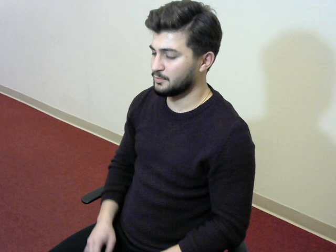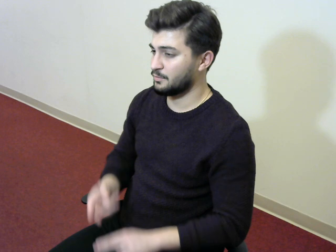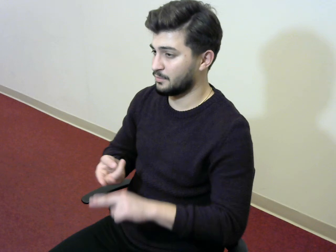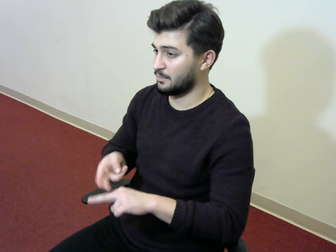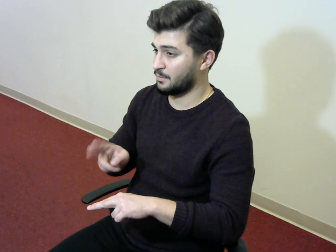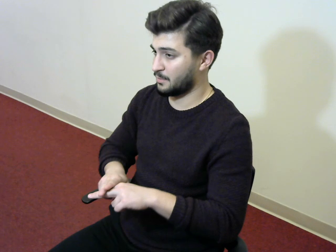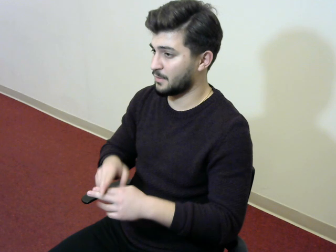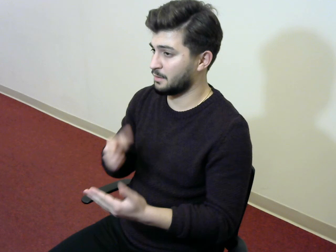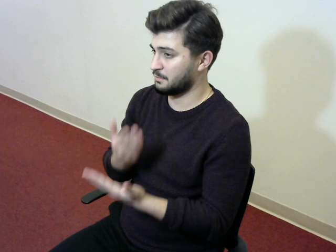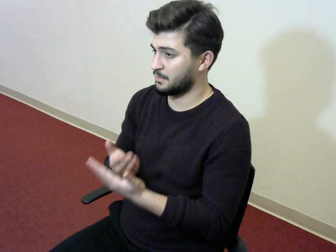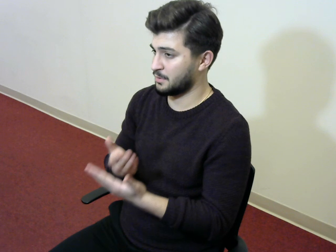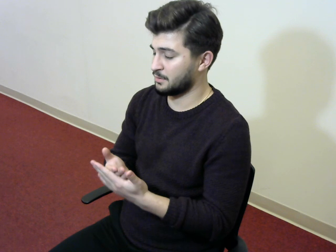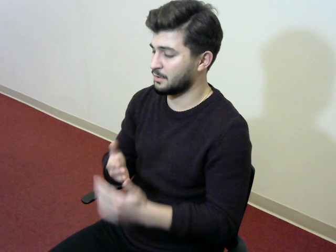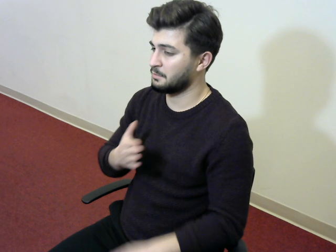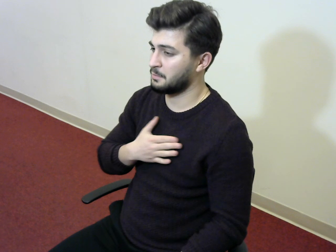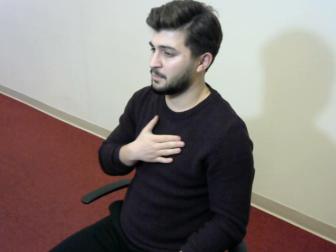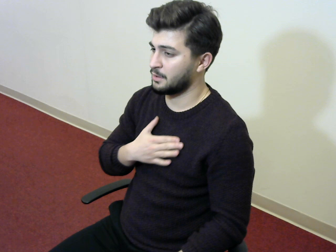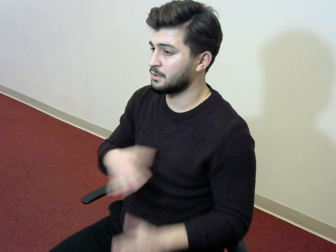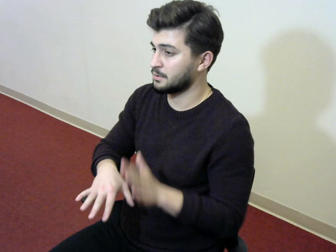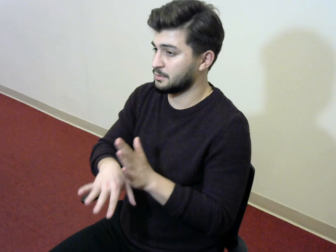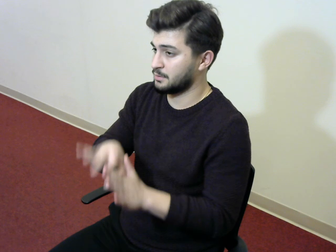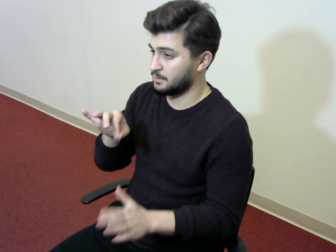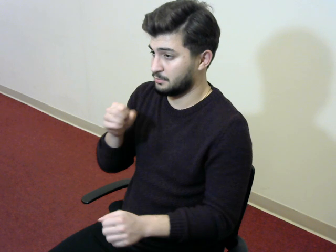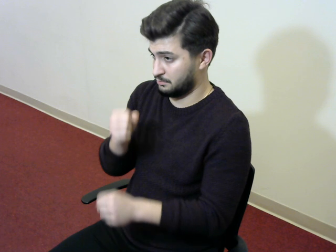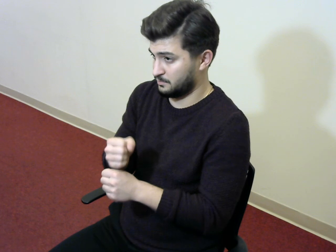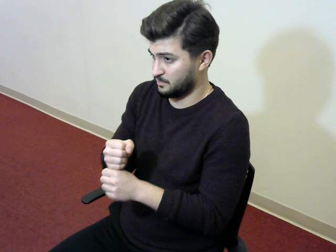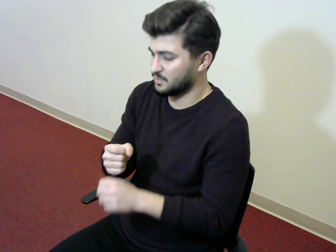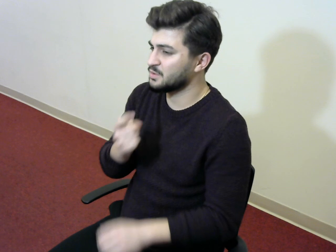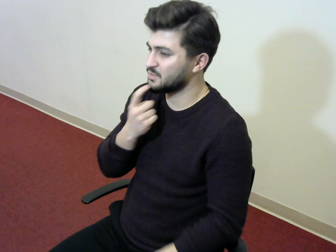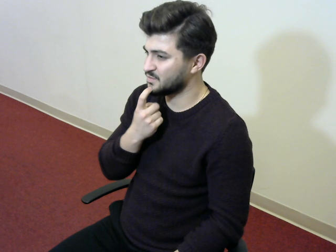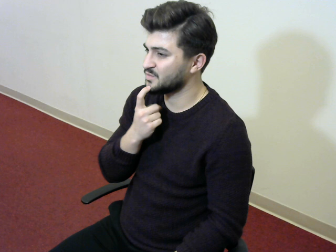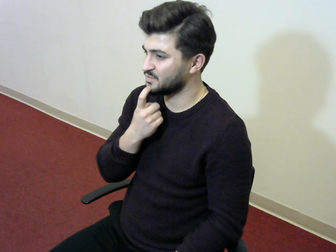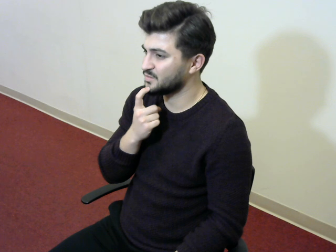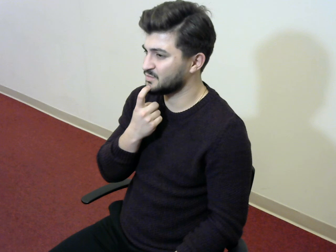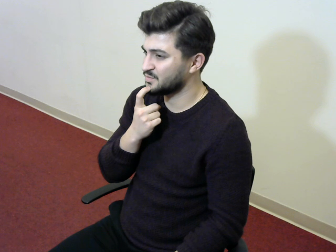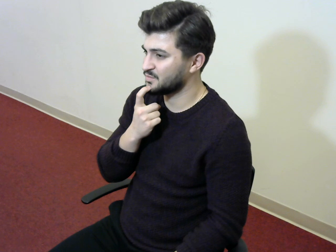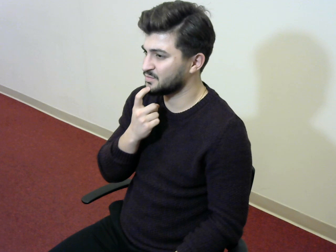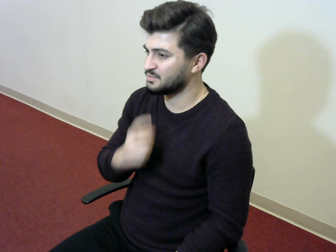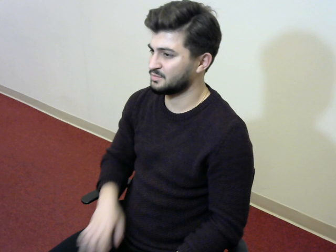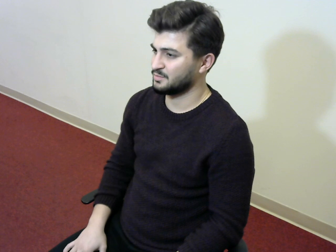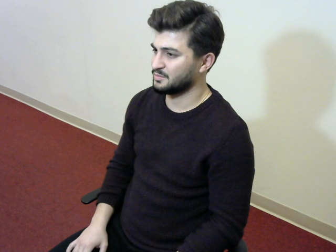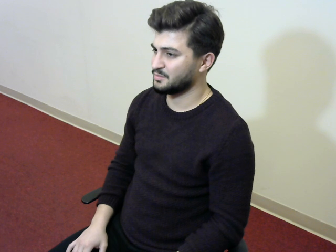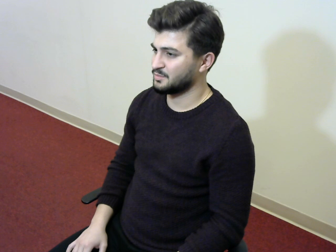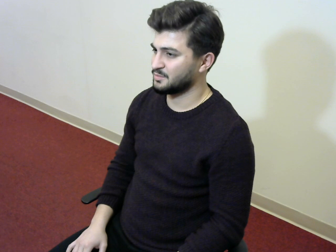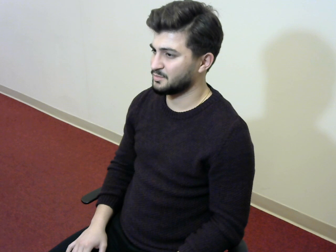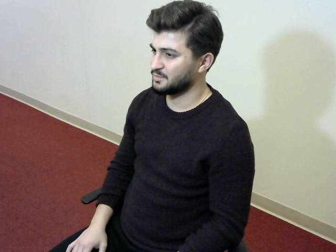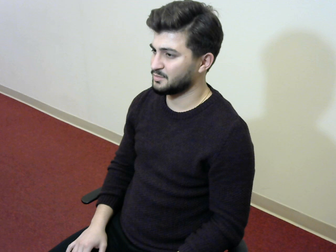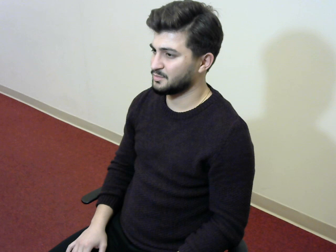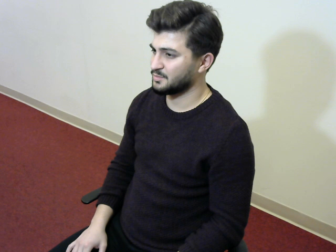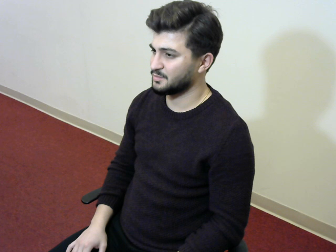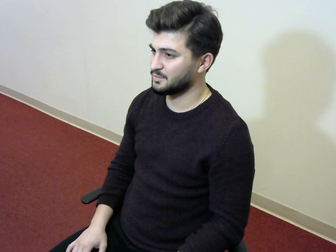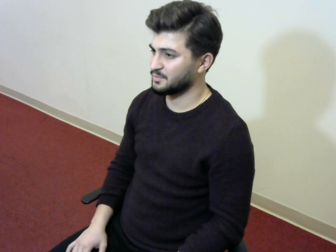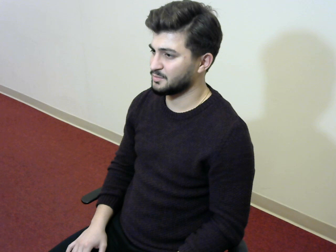Bu məsələdə mənə seçim etmək çətindir